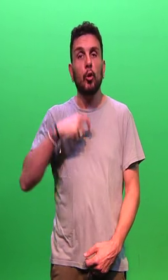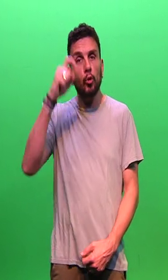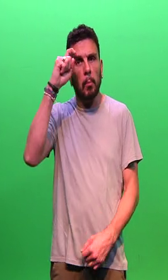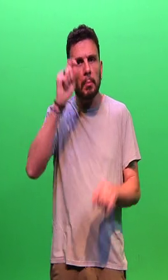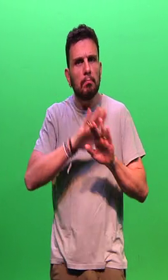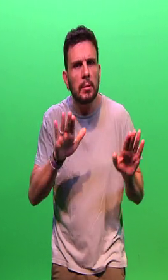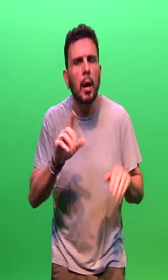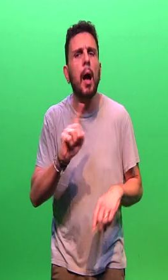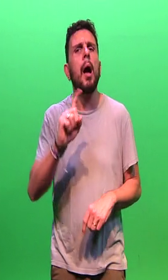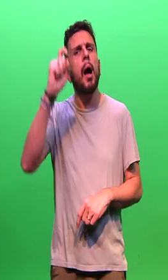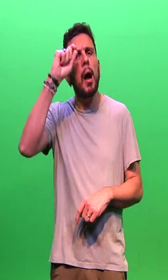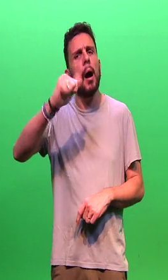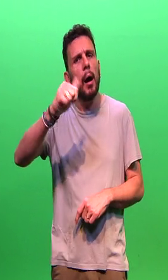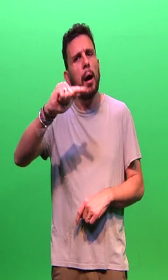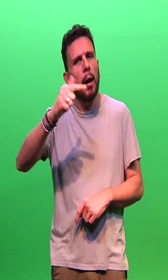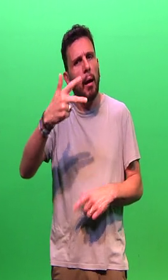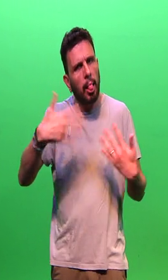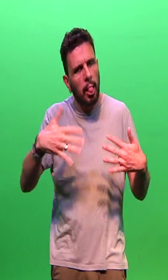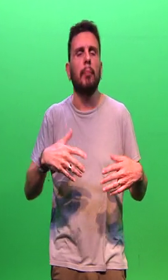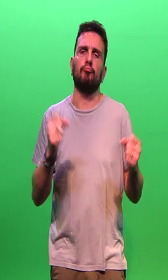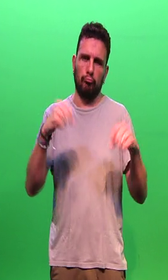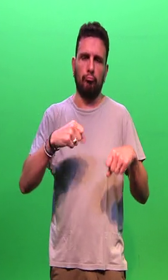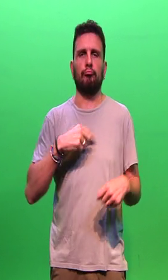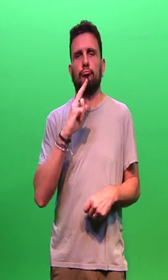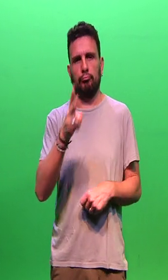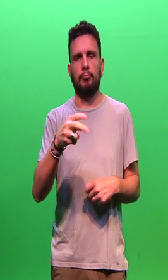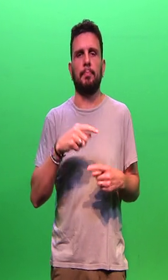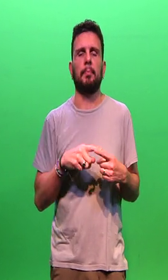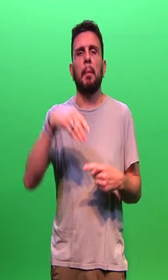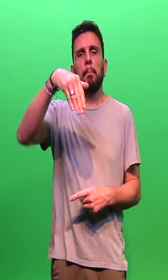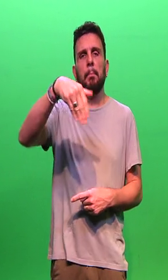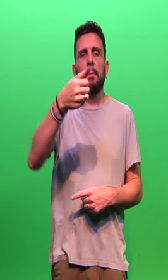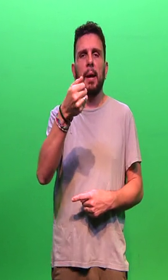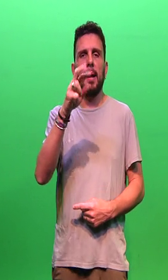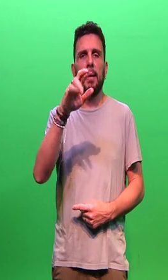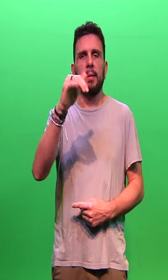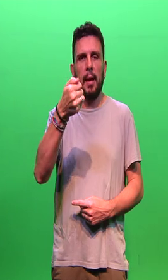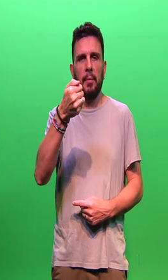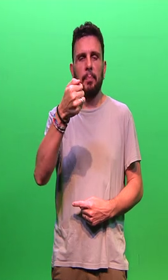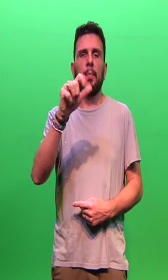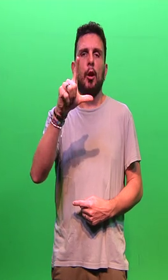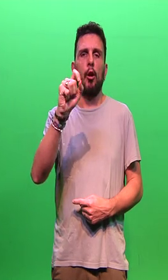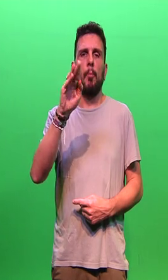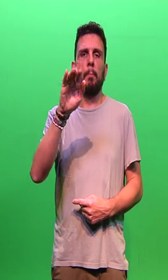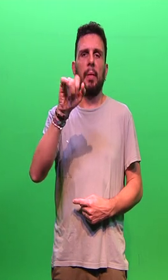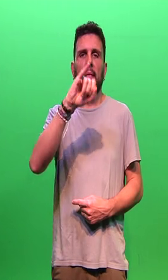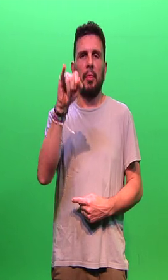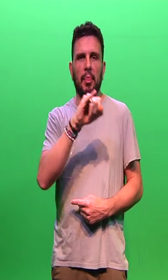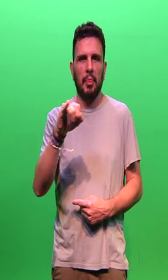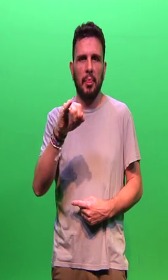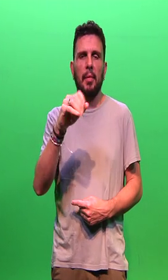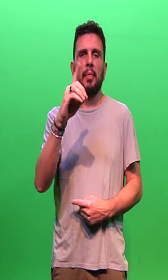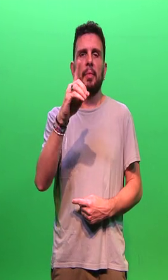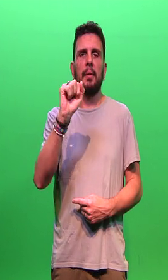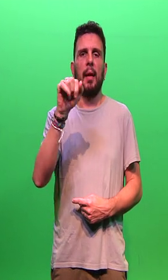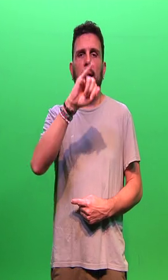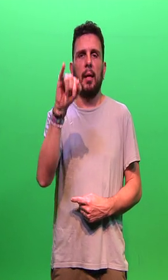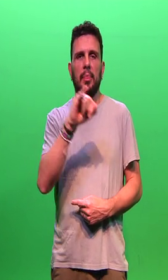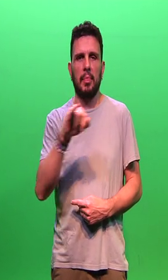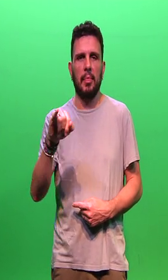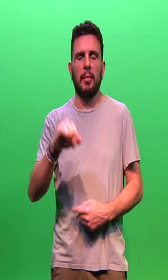El meu nom només? Ah no, els meus cognoms també els he de dir, d'acord. Maria López Diaz.